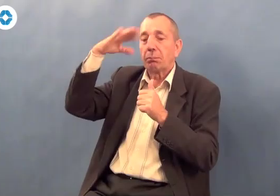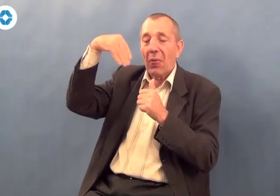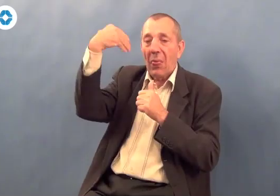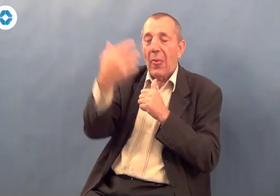Zbliżają się do siebie.